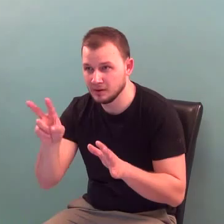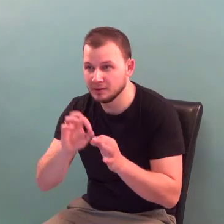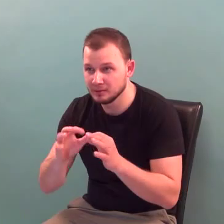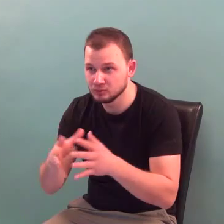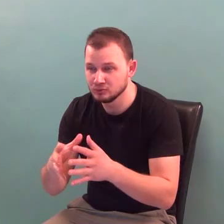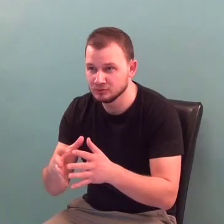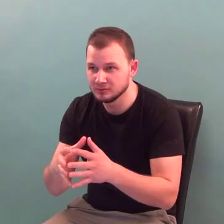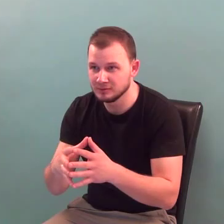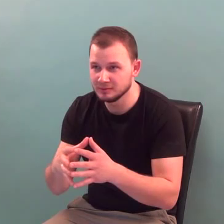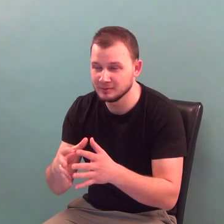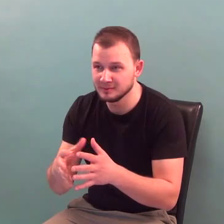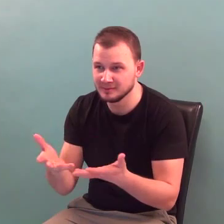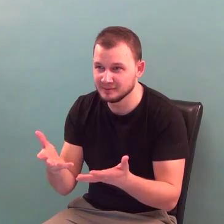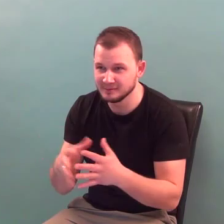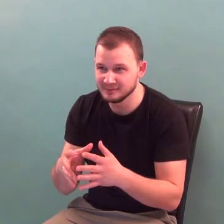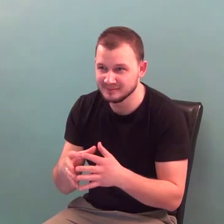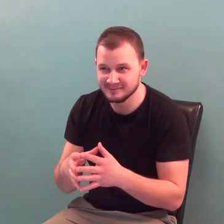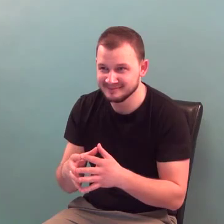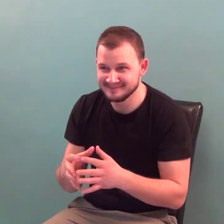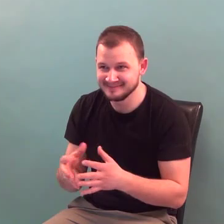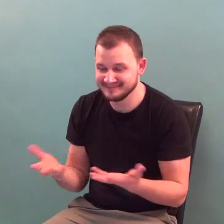Dwie godziny, mniej więcej do dziesiątej.